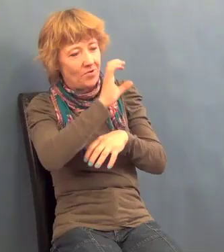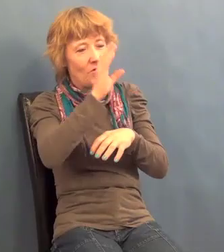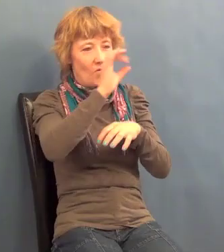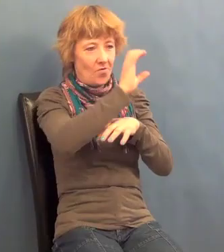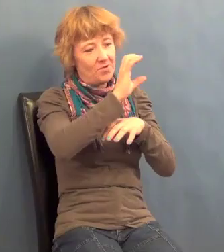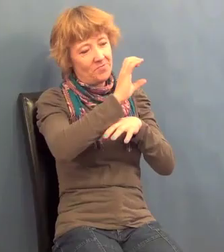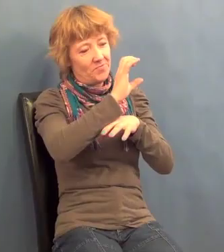Obserwuje go.